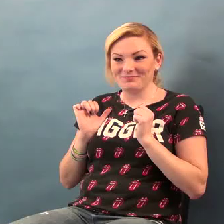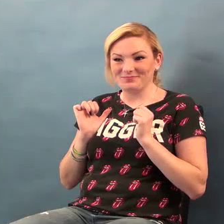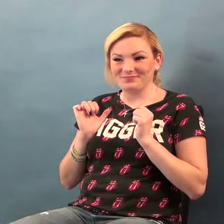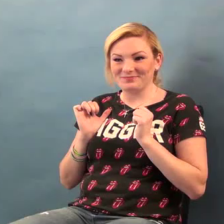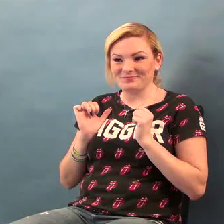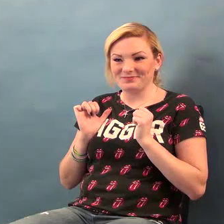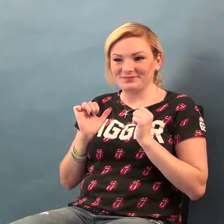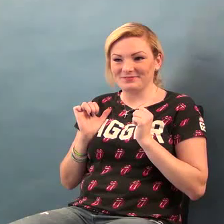Też praca.